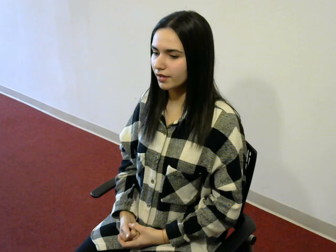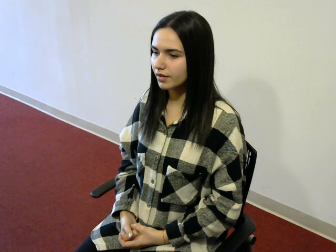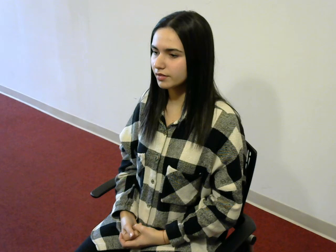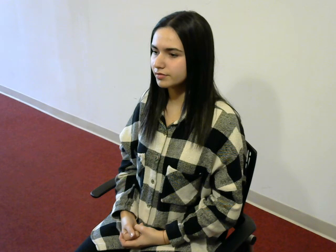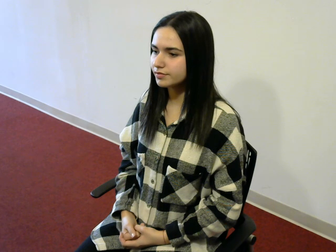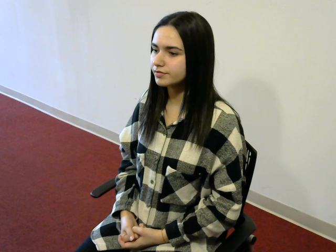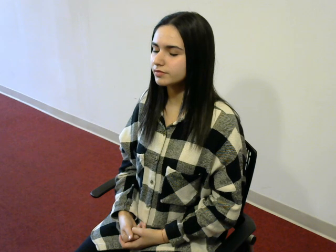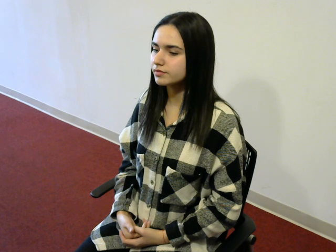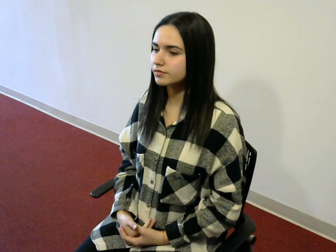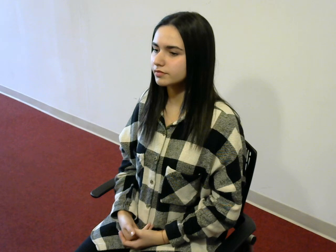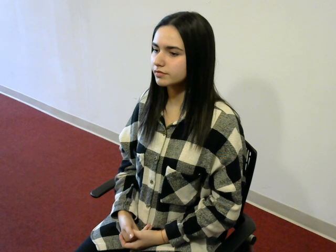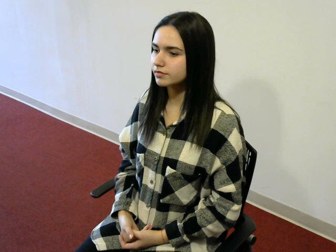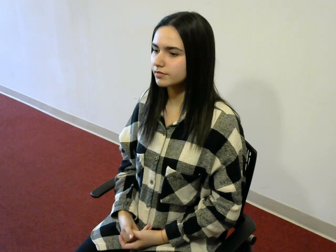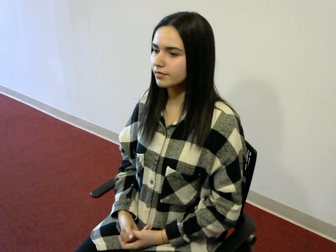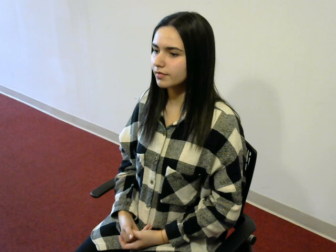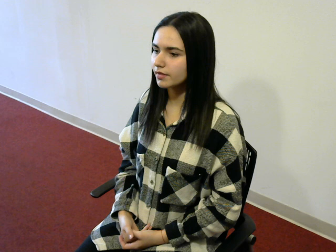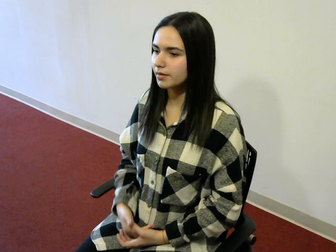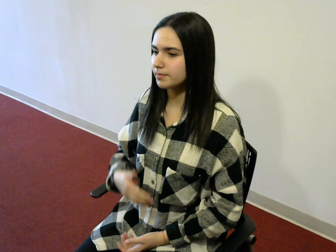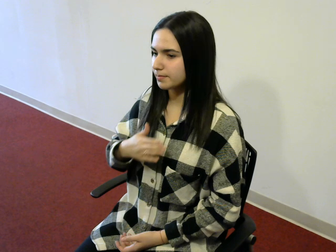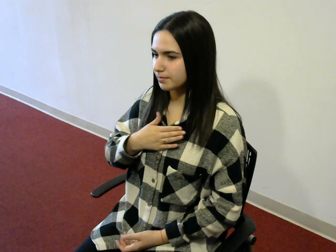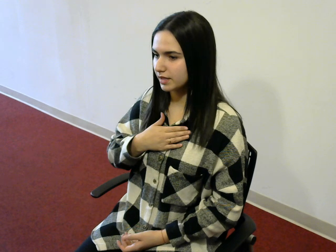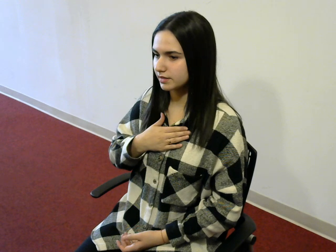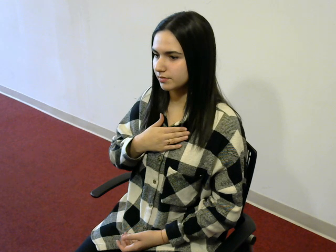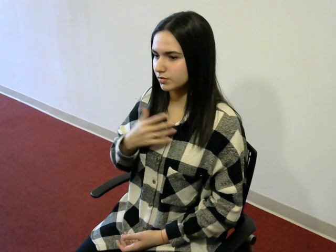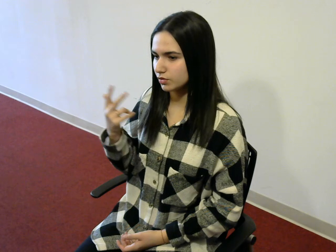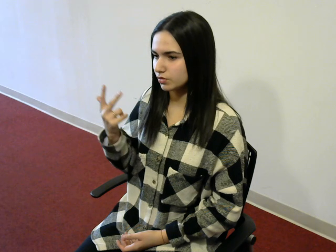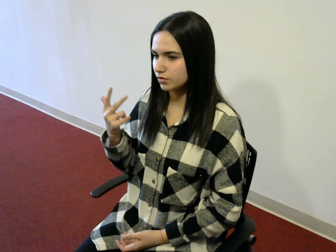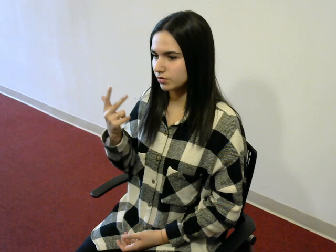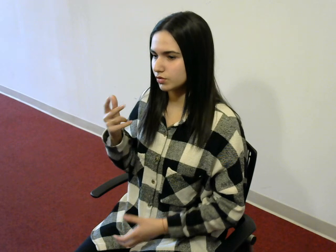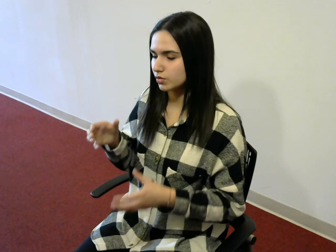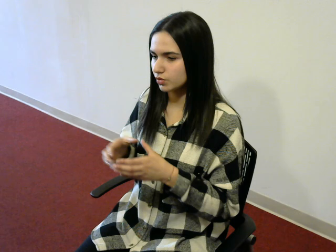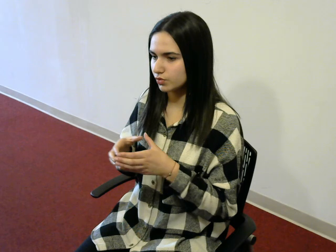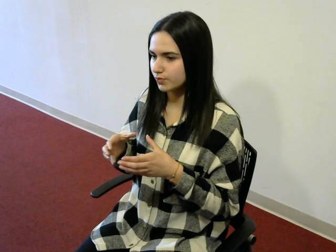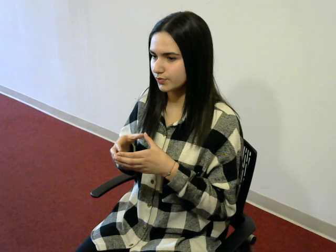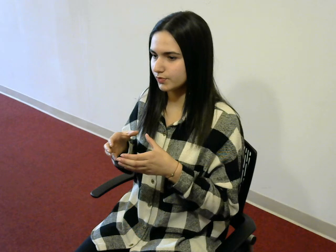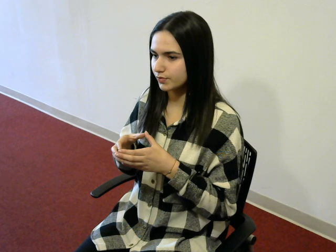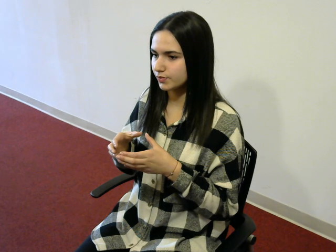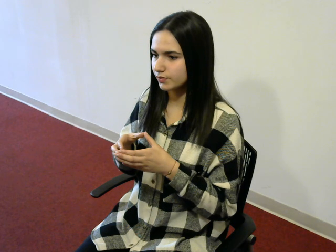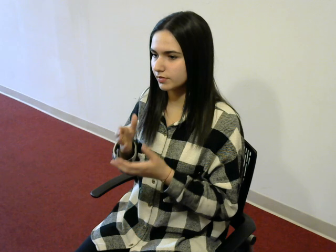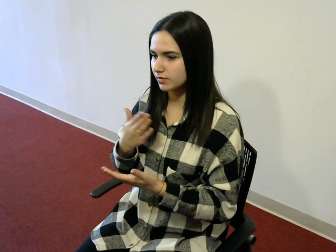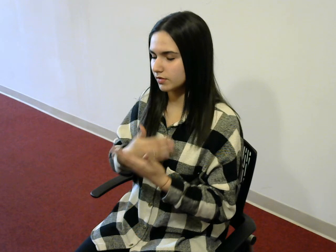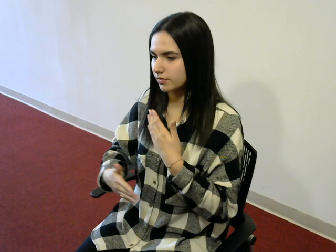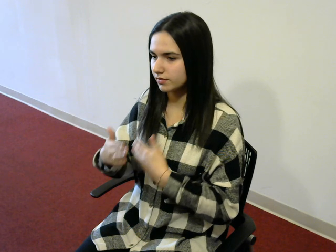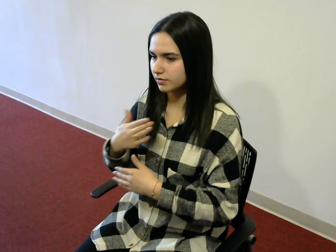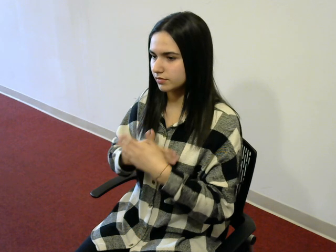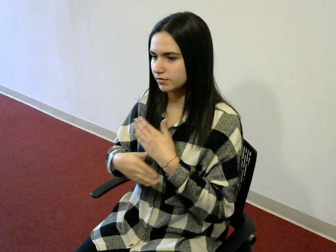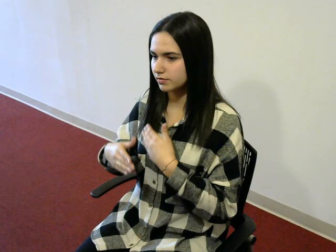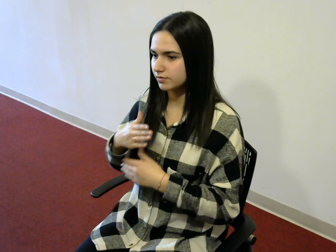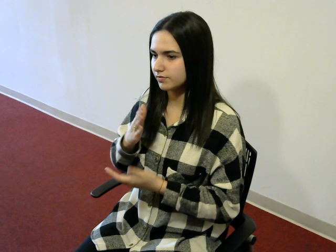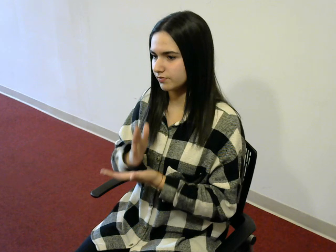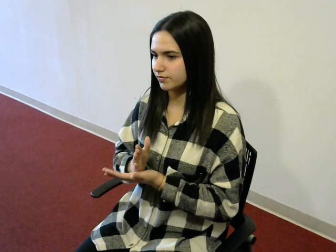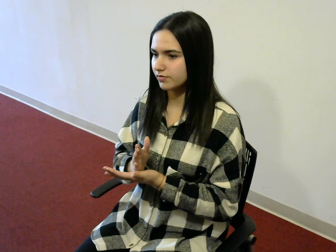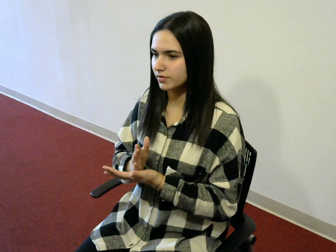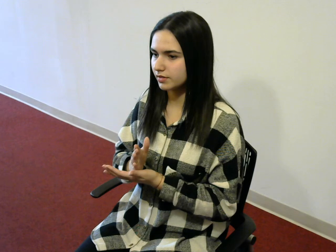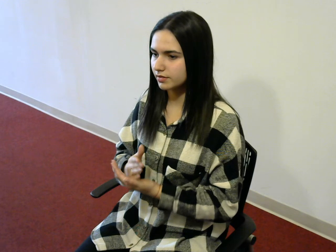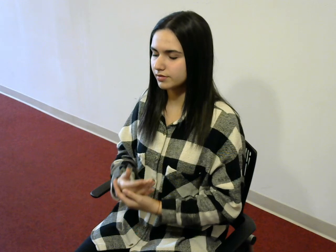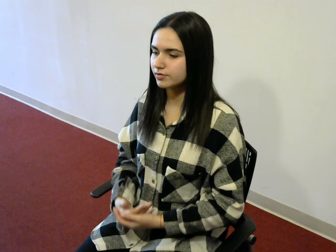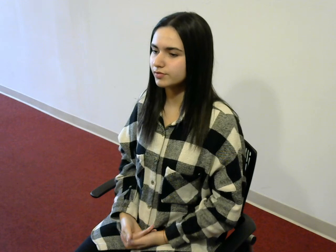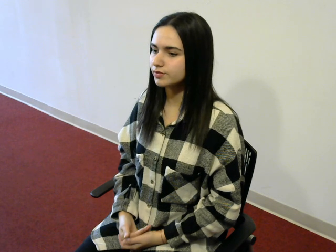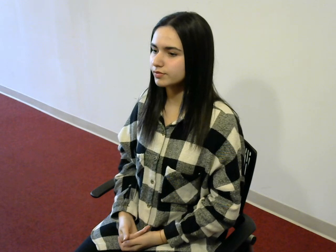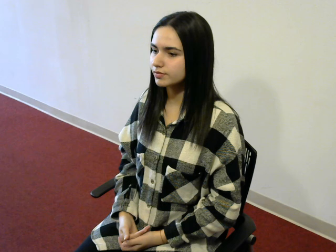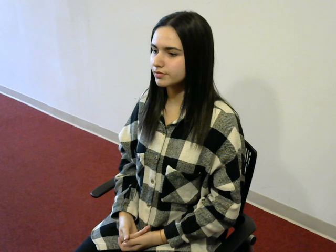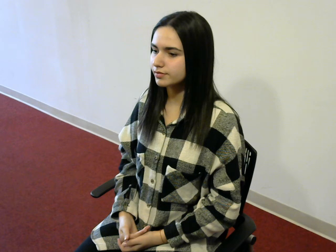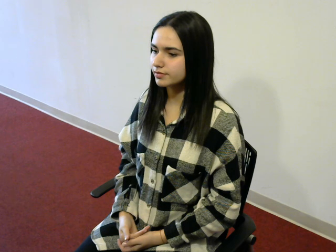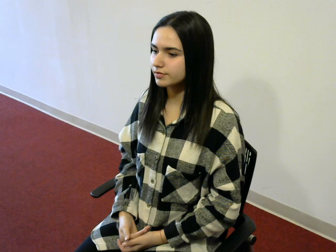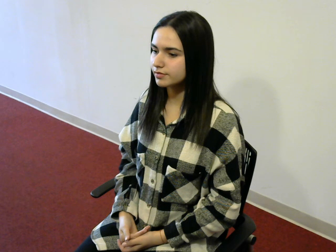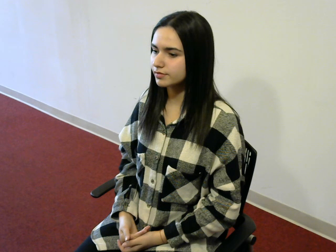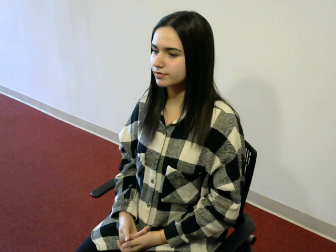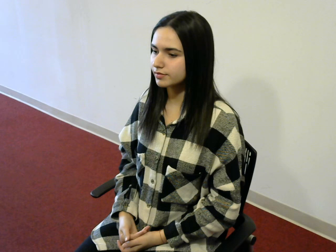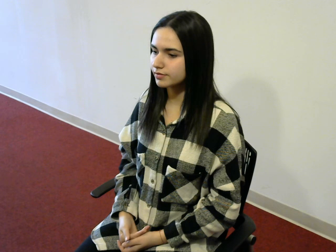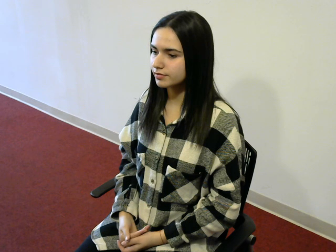Mənim üçünücü dərəcə əlilliyim var